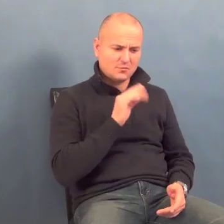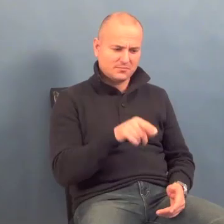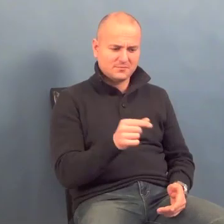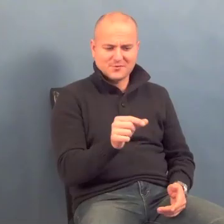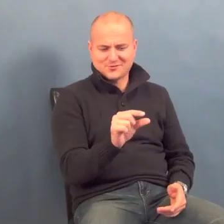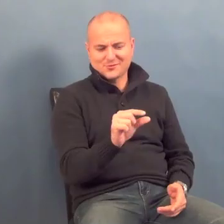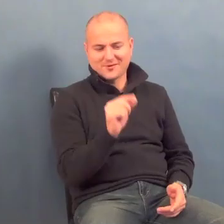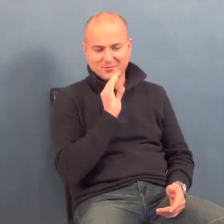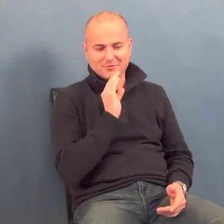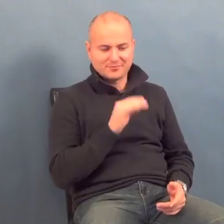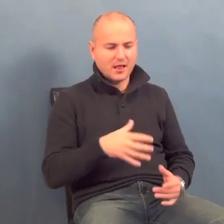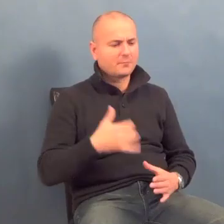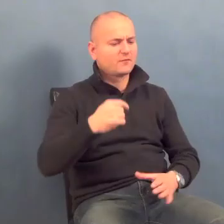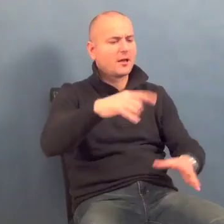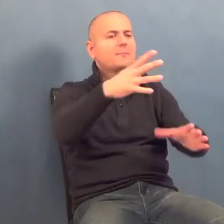To jest podobne, może trochę podobne.